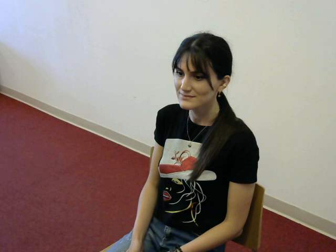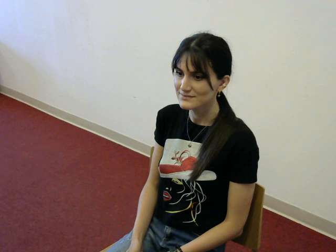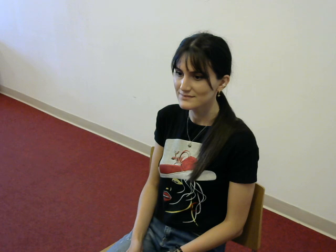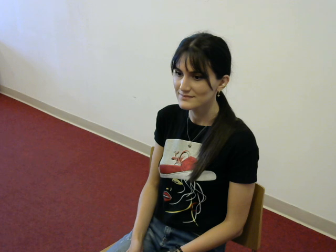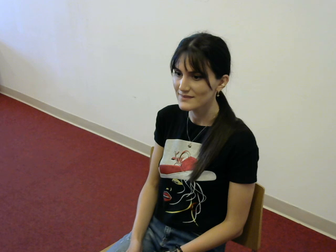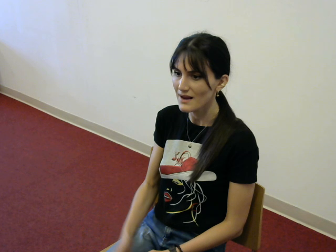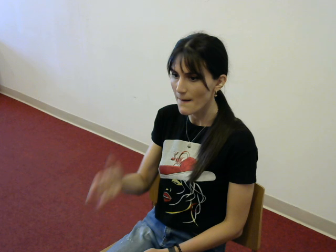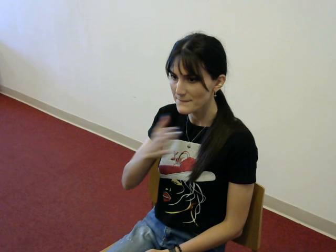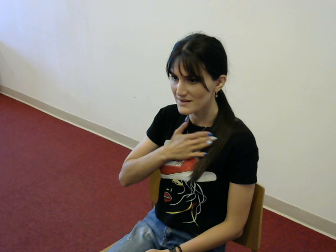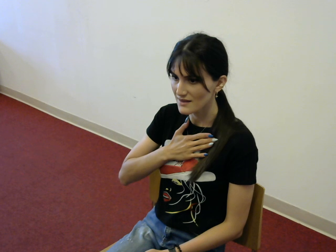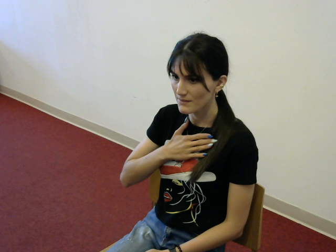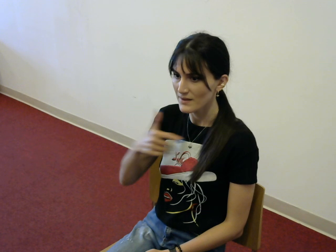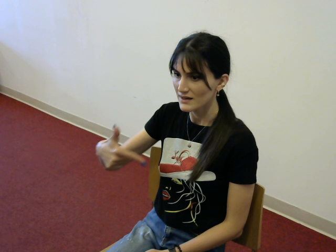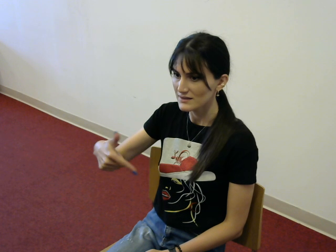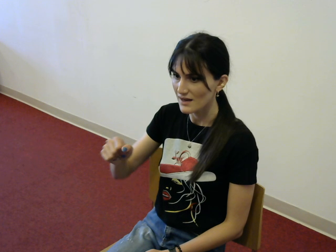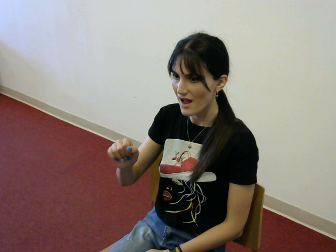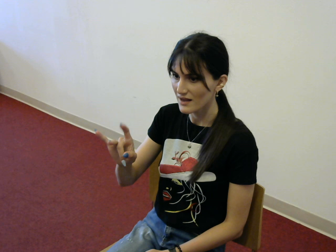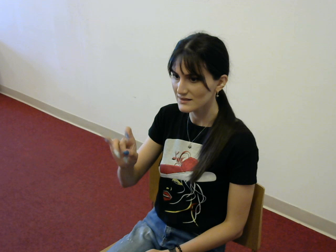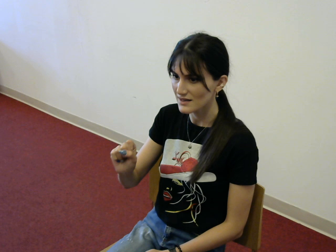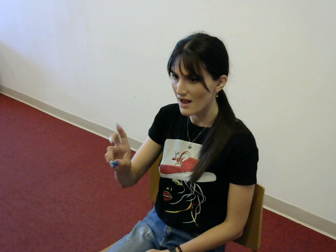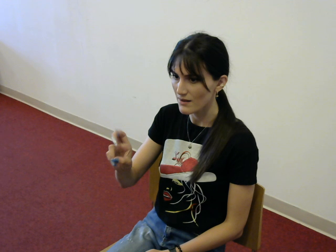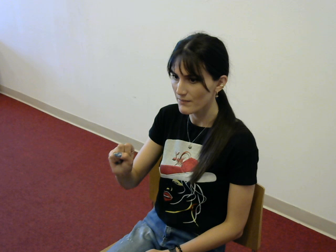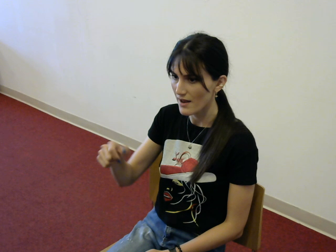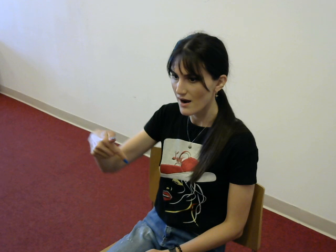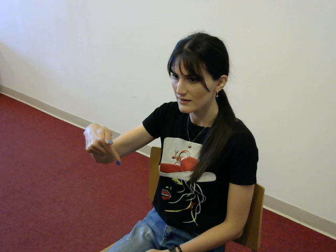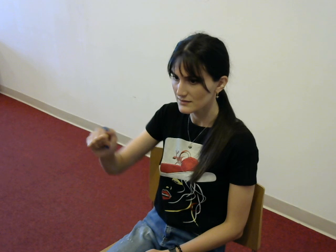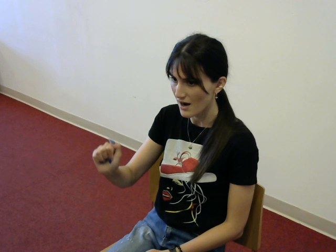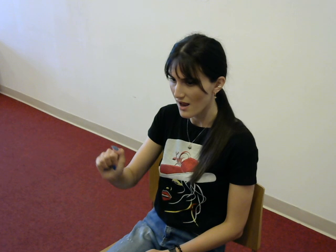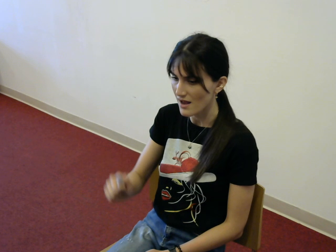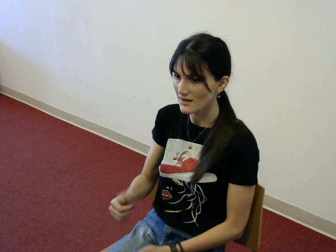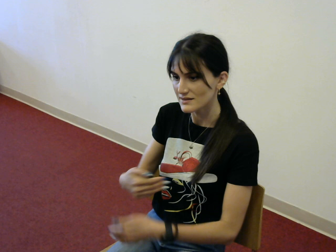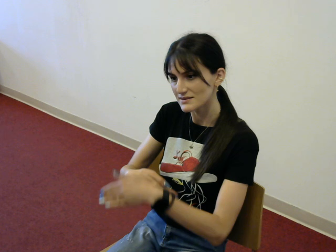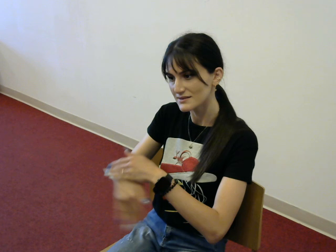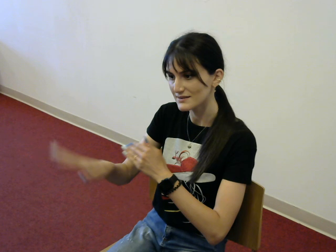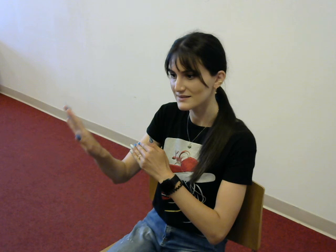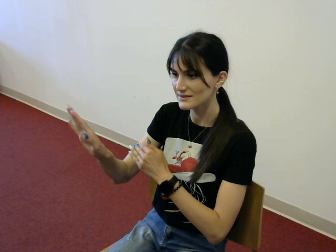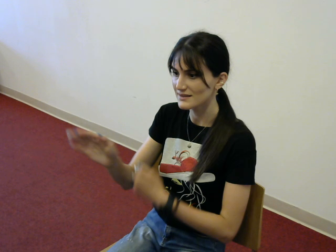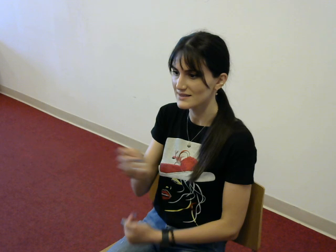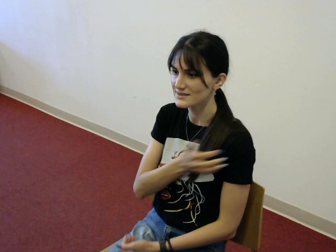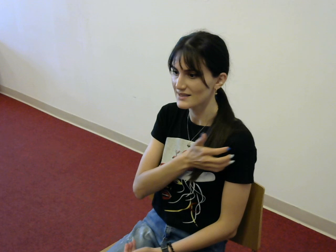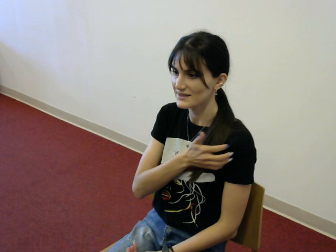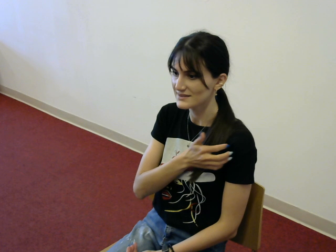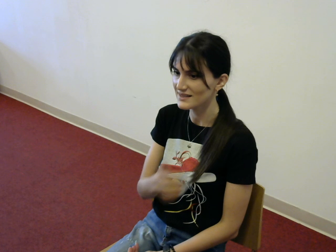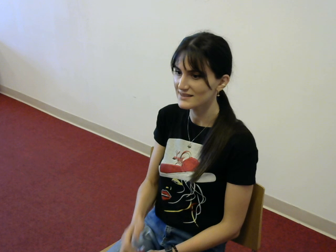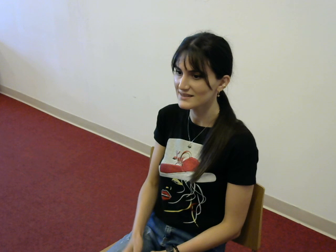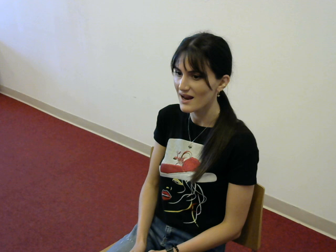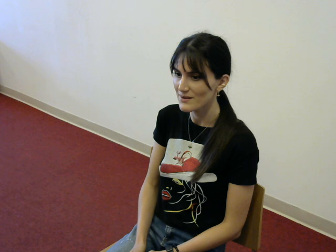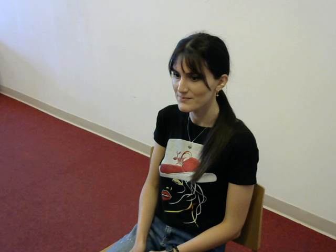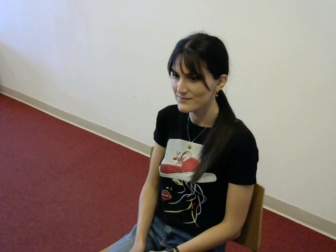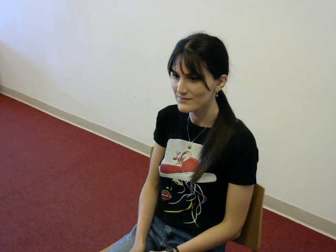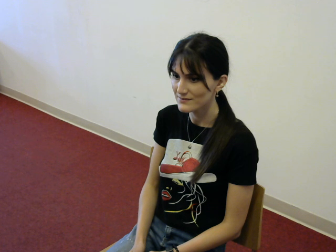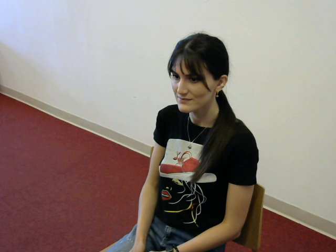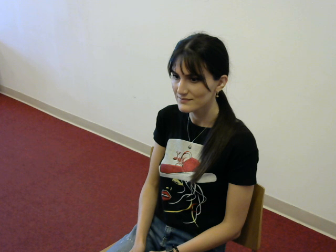Mən Qarabağa getmək istəyirəm